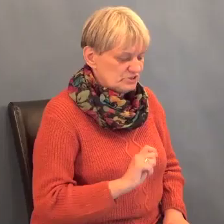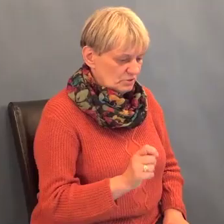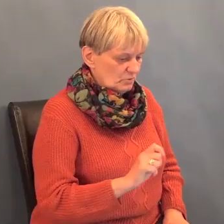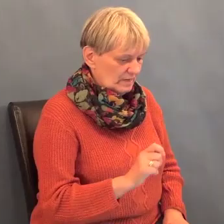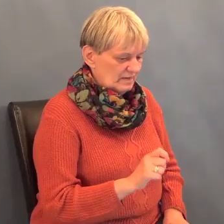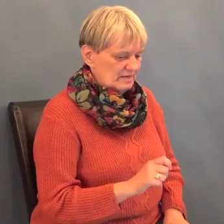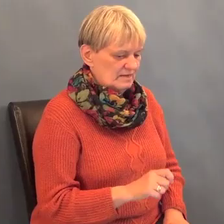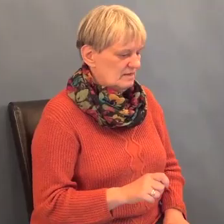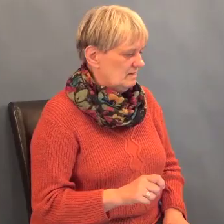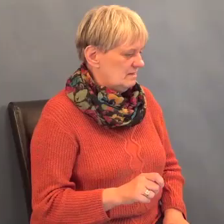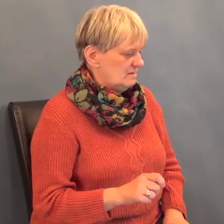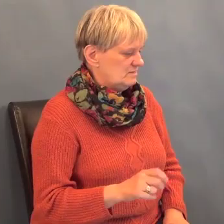Budzik.